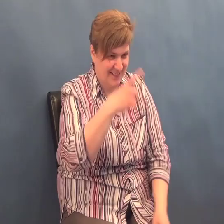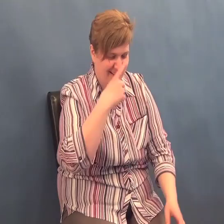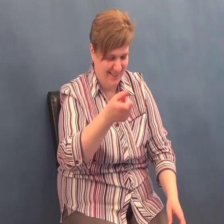Zobacz.